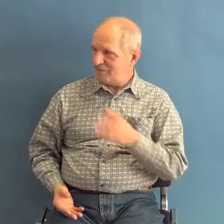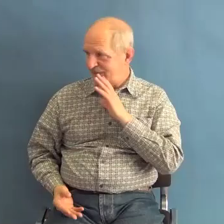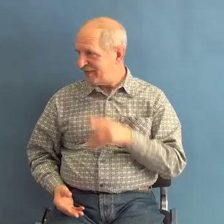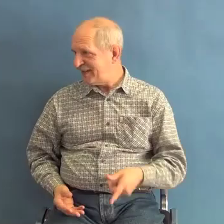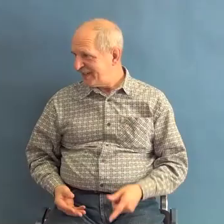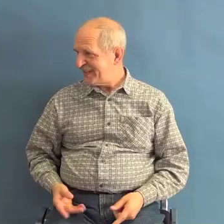Podobnie.